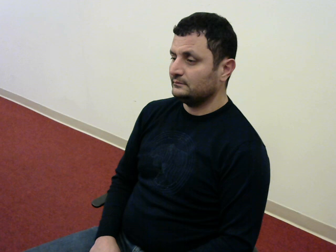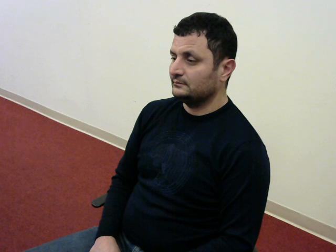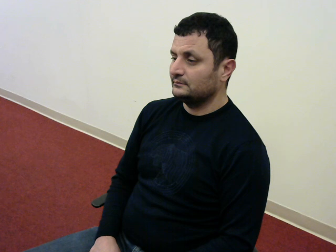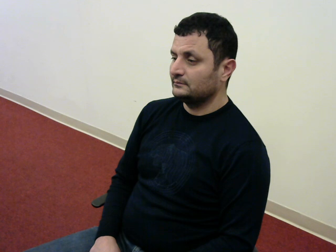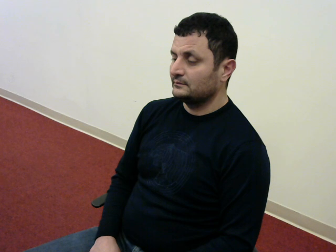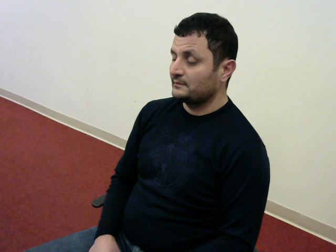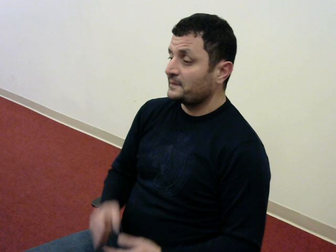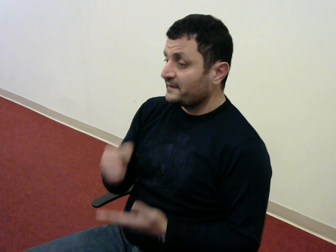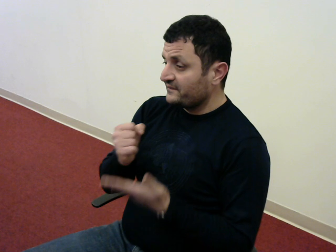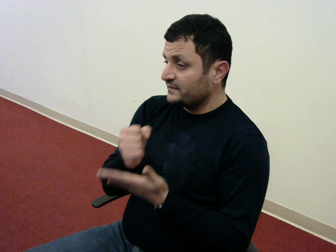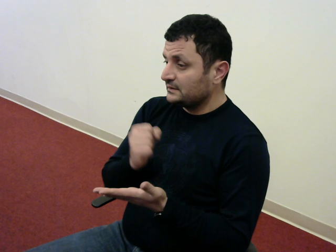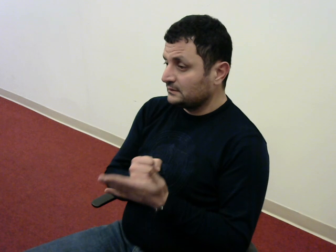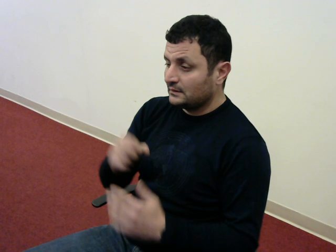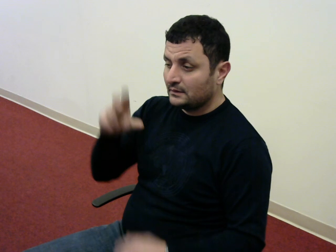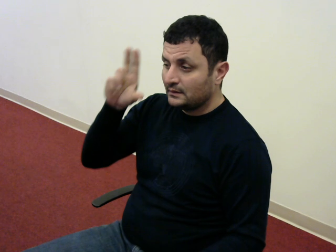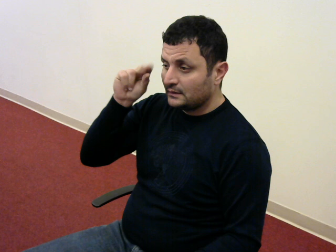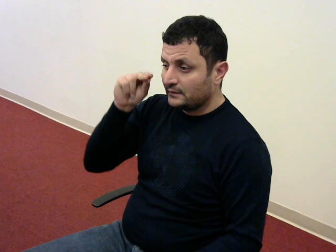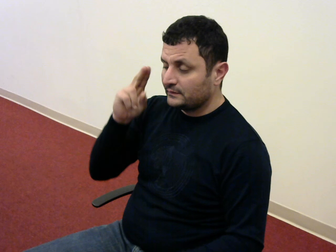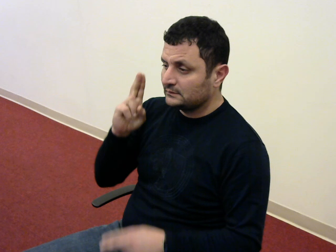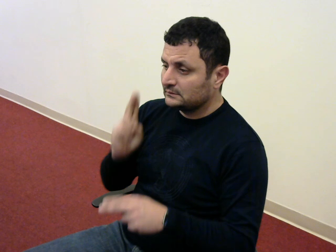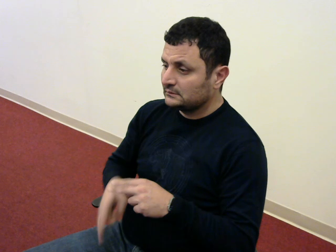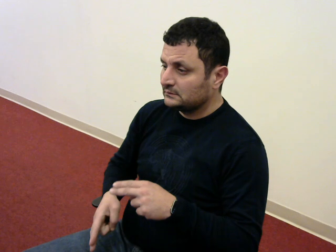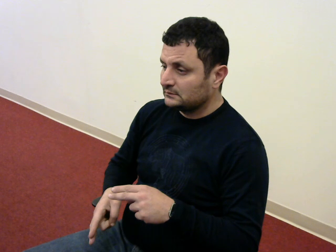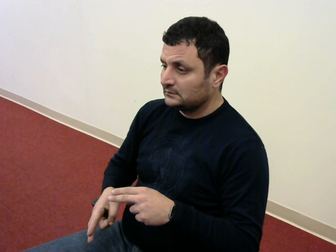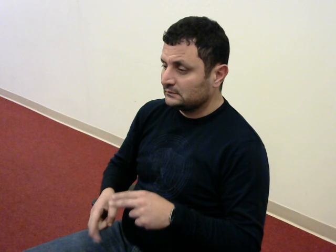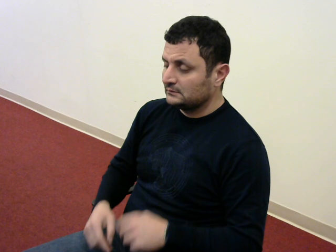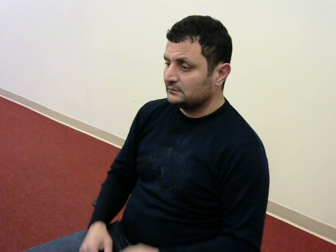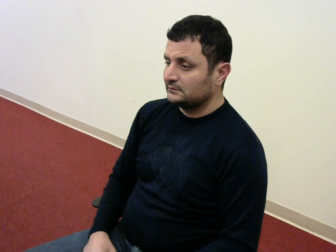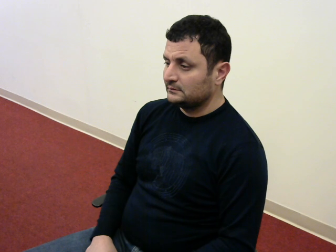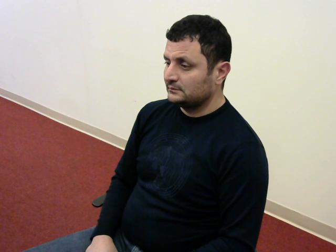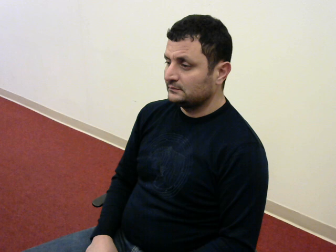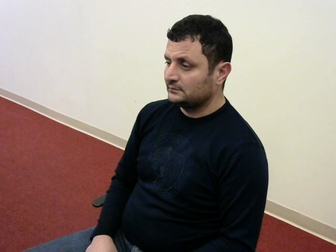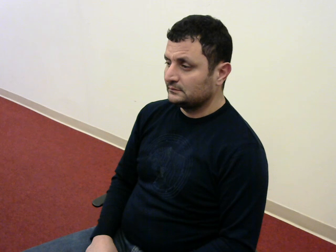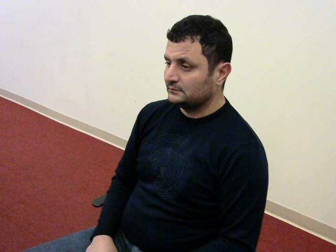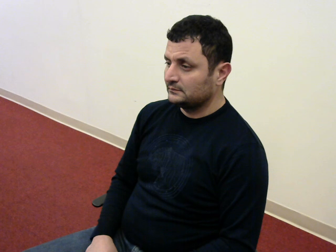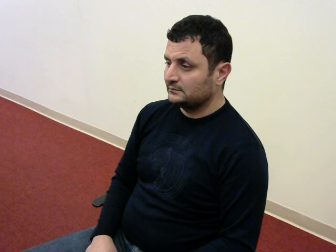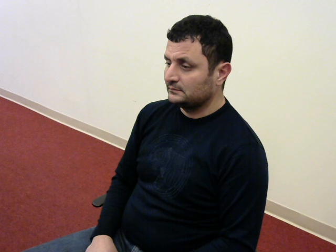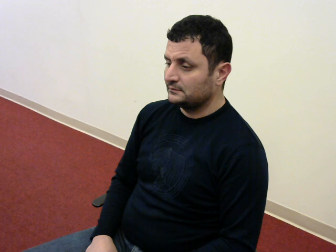Viza nə vaxt bitir?